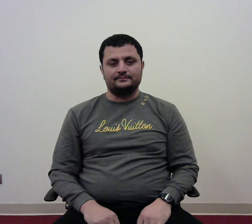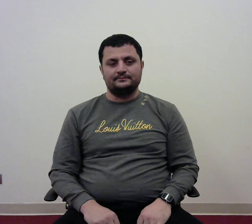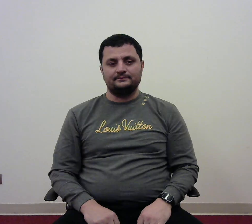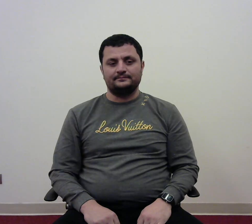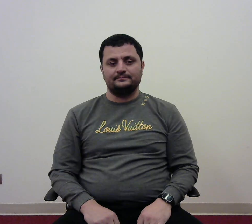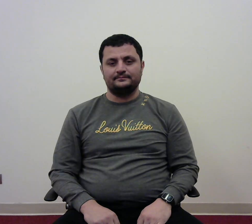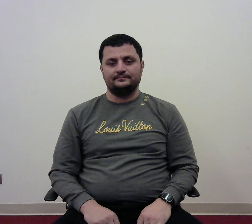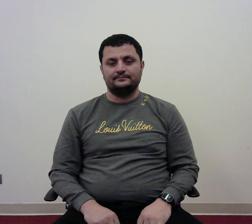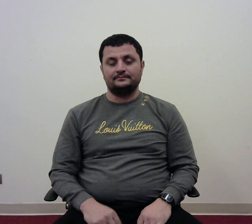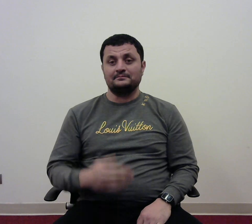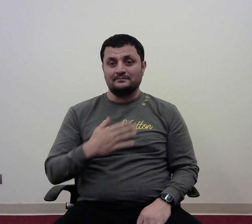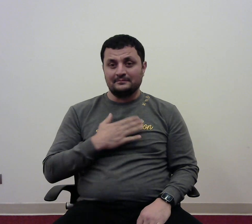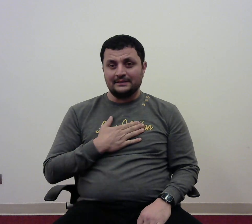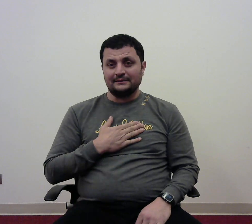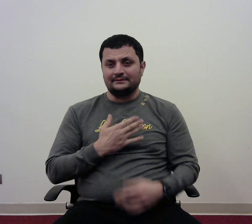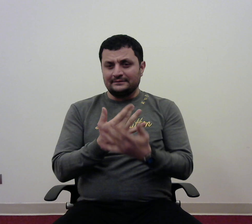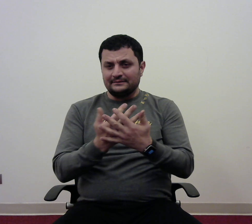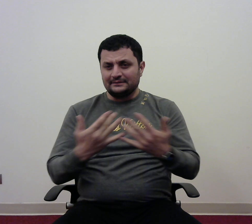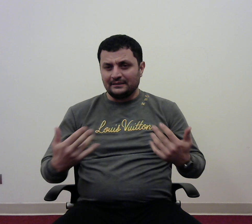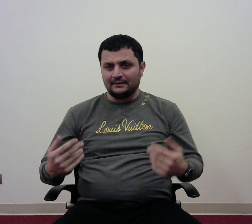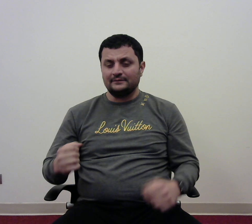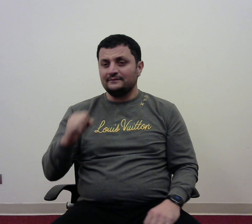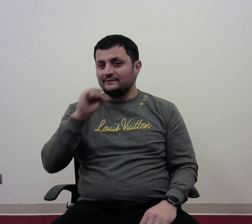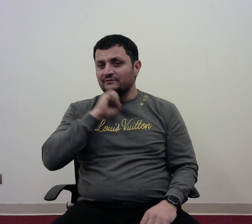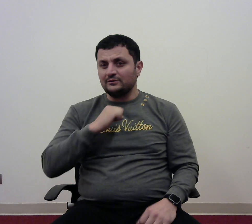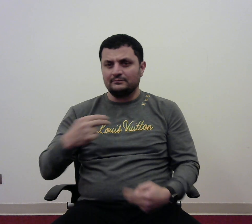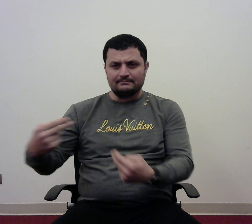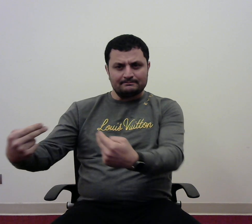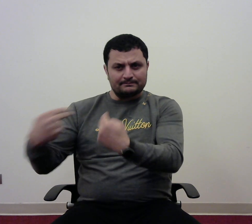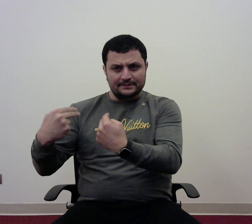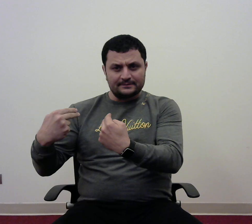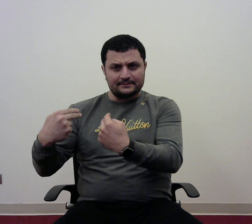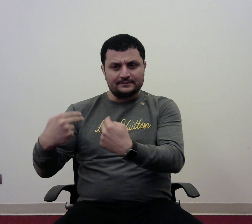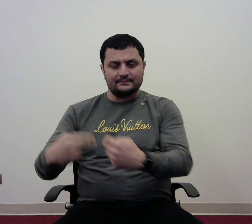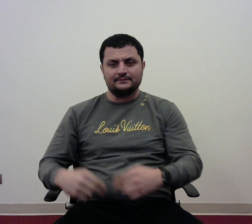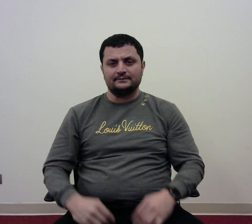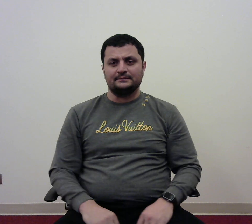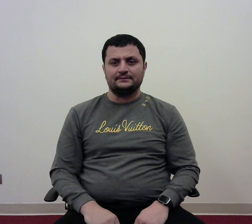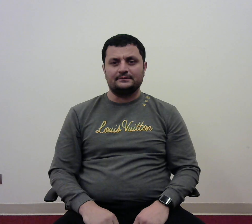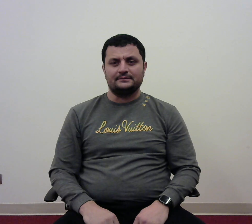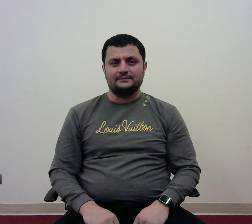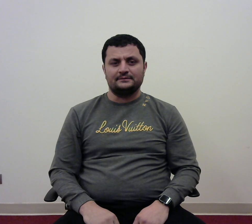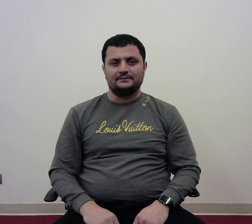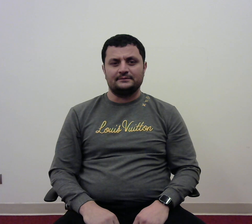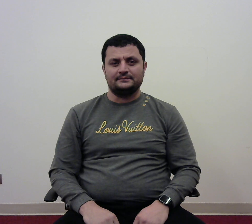Mənim əşyalarımı oğurlayıblar